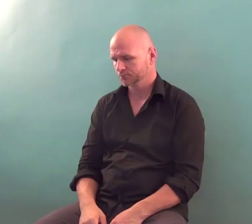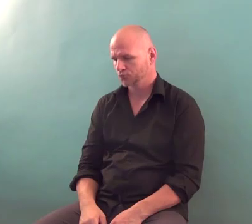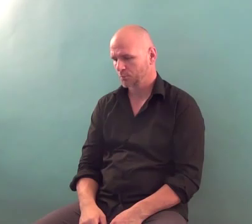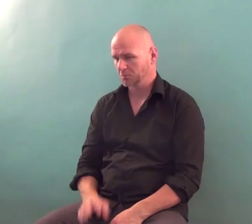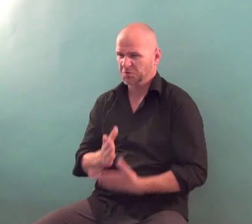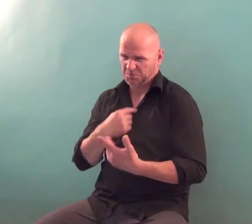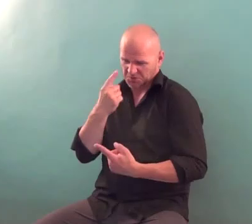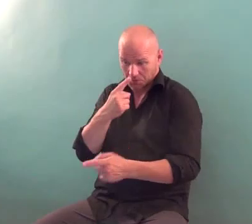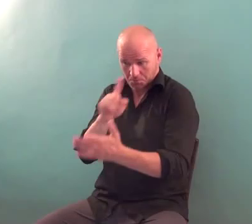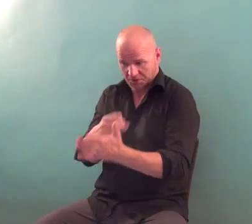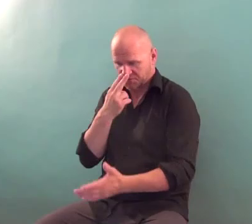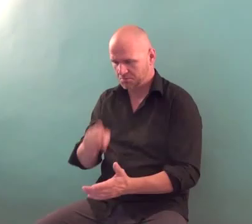Ja tak tylko myślę, pierwszy raz widzę coś takiego.